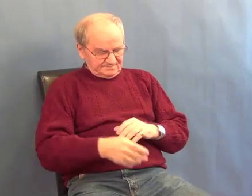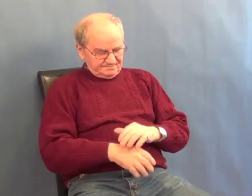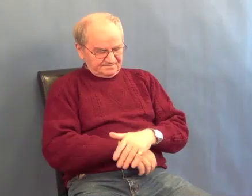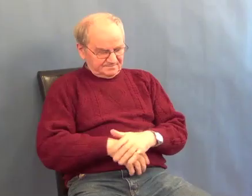Bolało go.